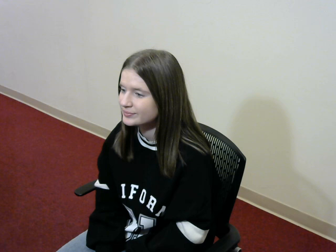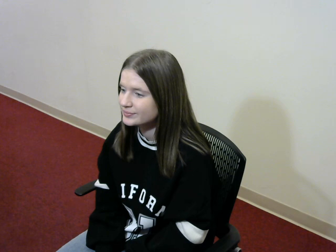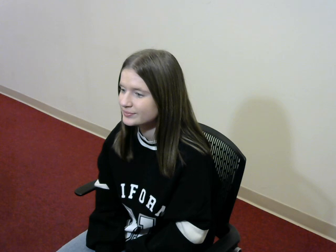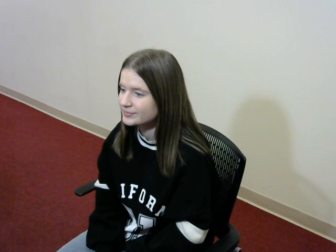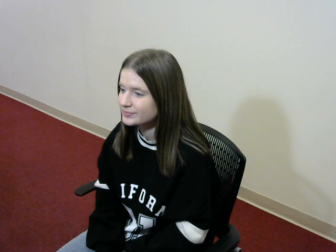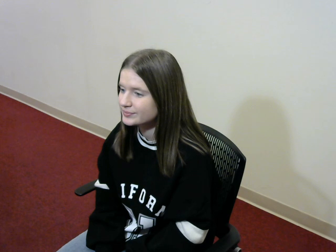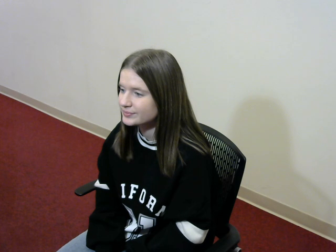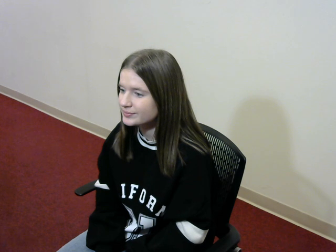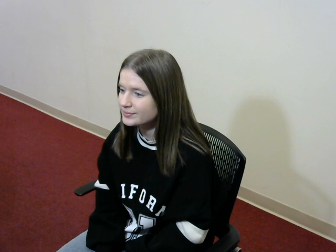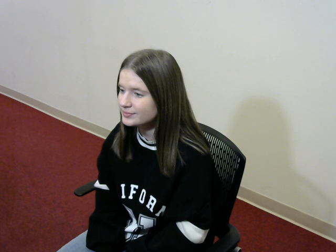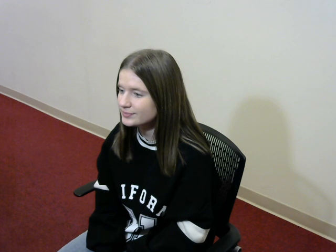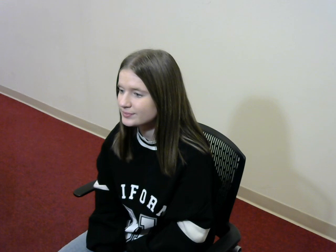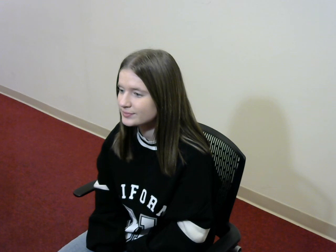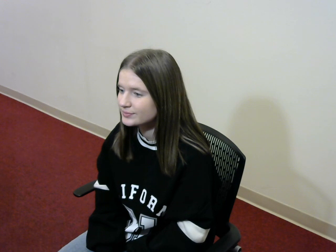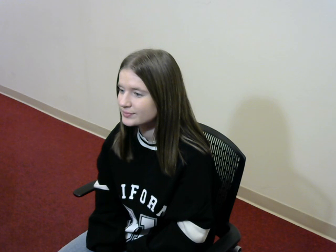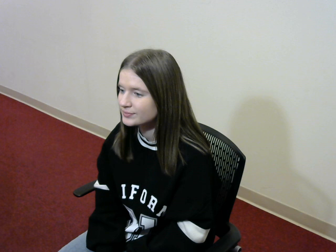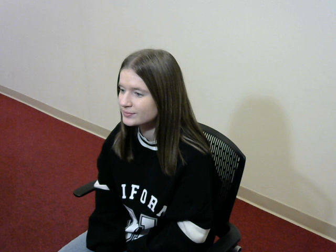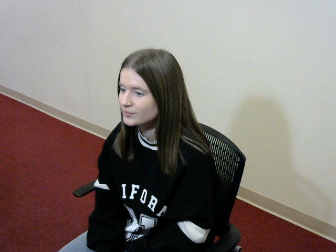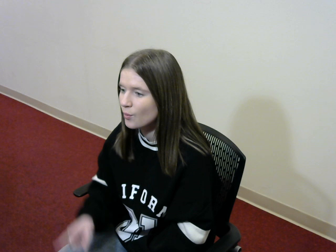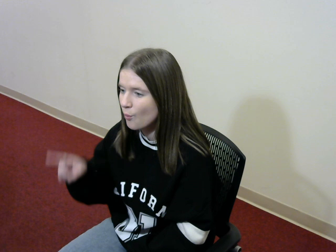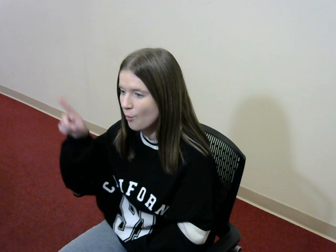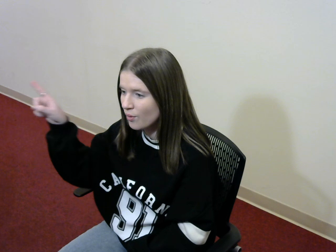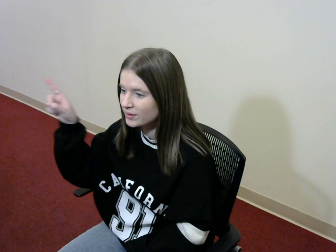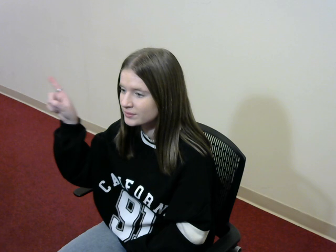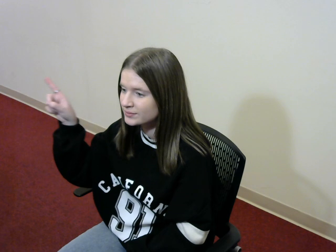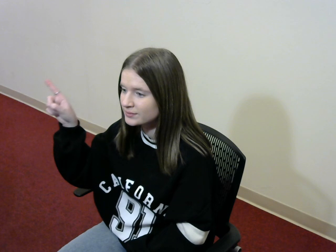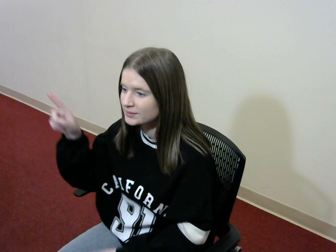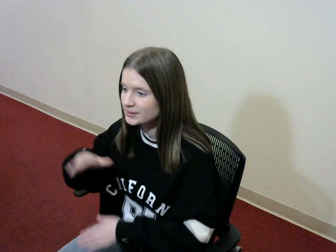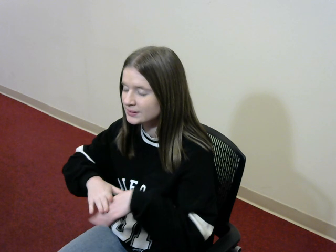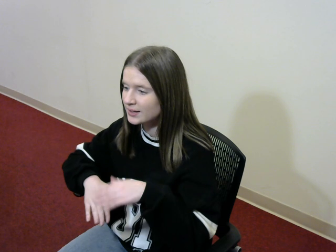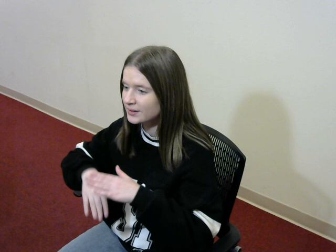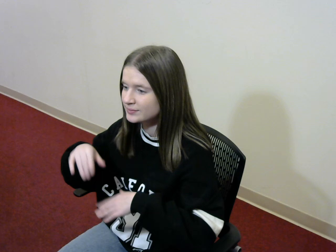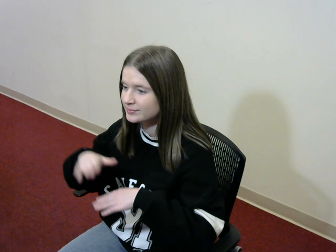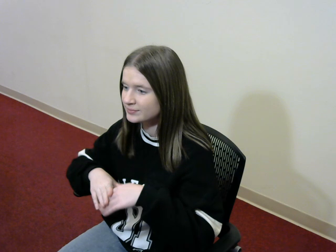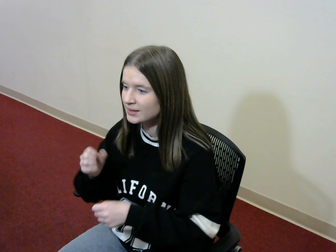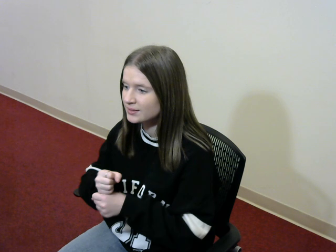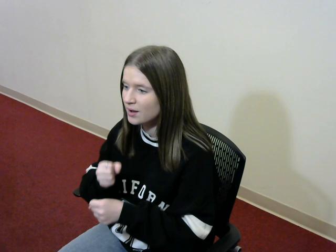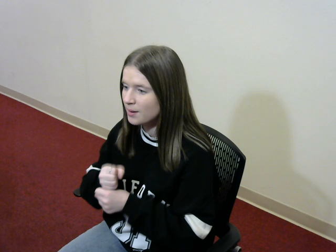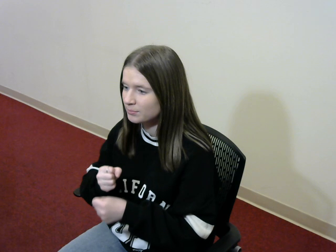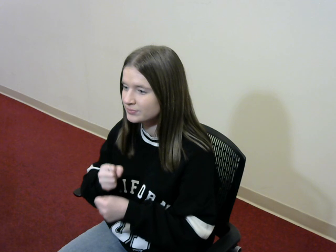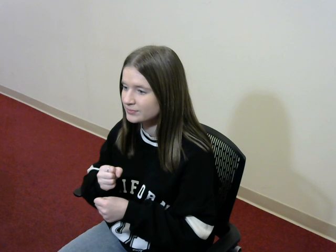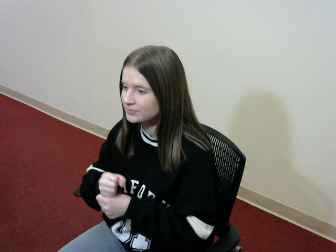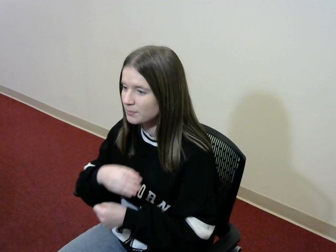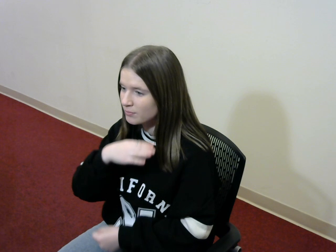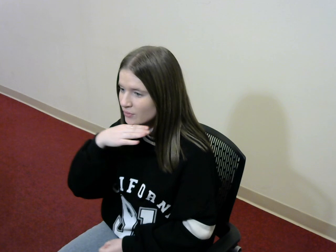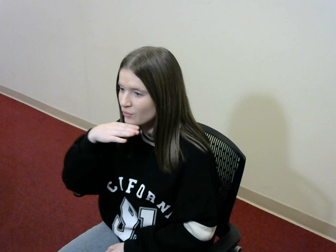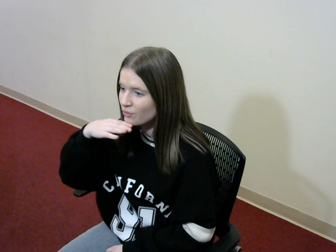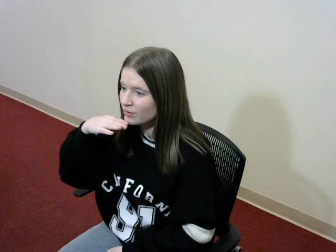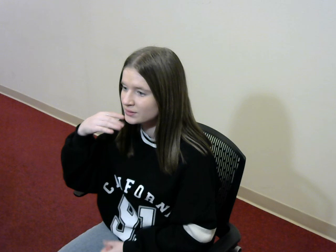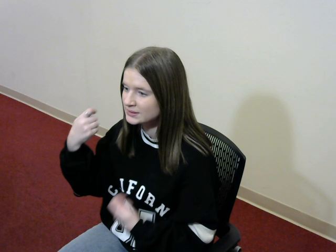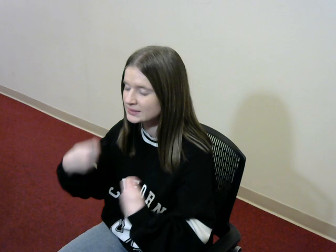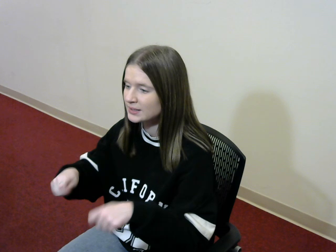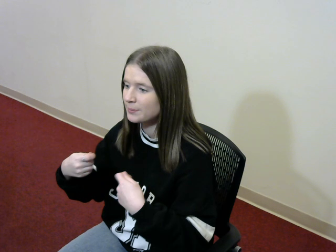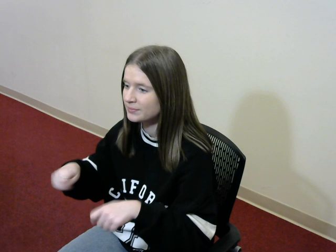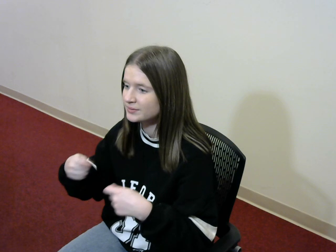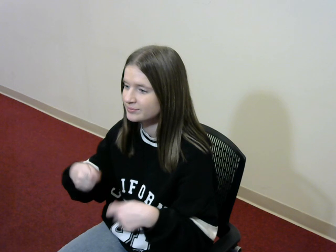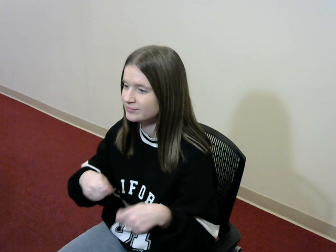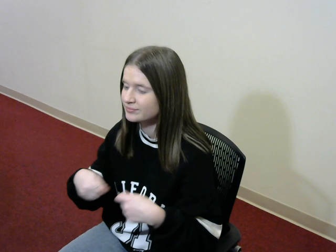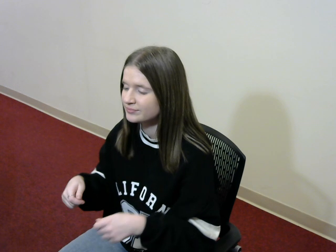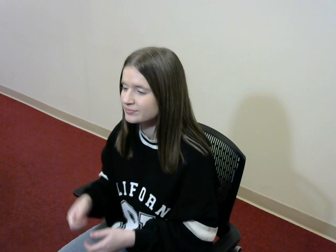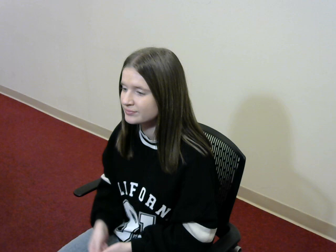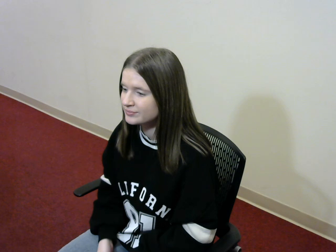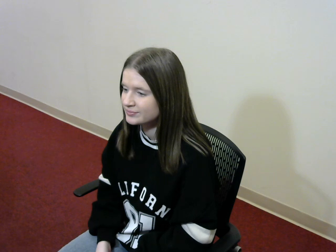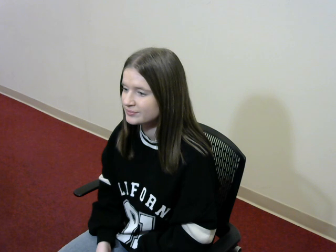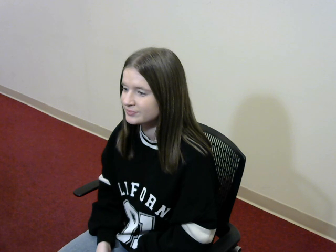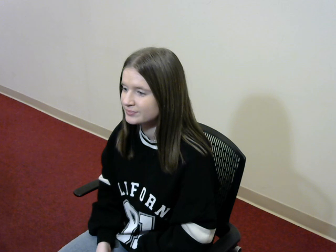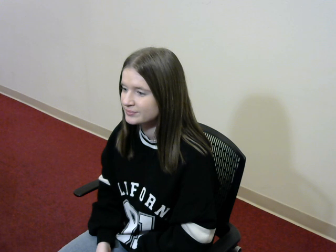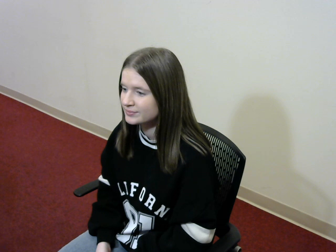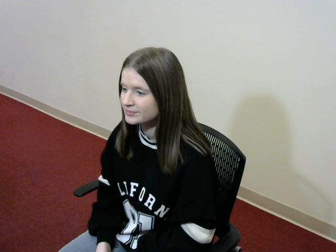Bu həftə əl işləri sərgisinə gedəcəm